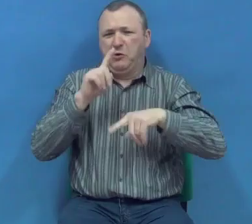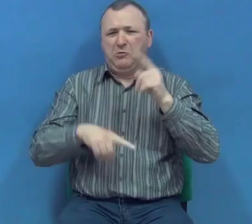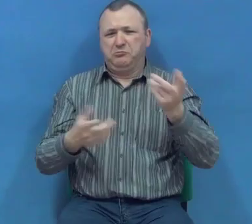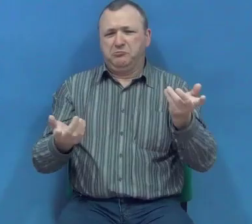Dobrze?